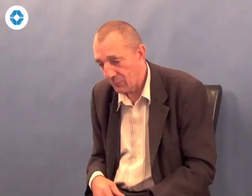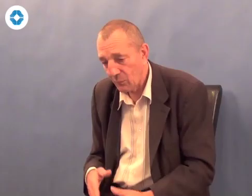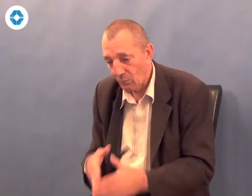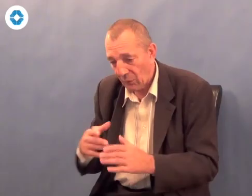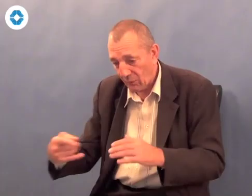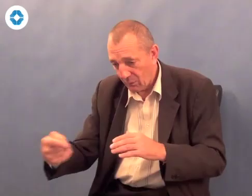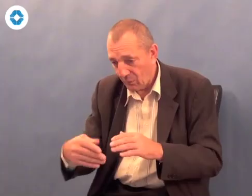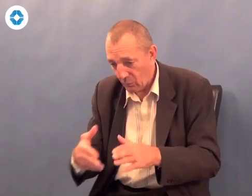Chowa się za nim, chowa.